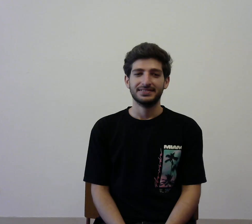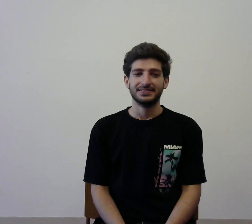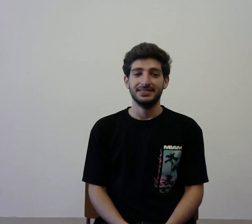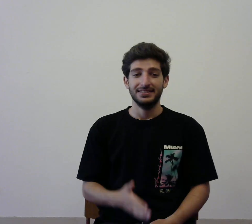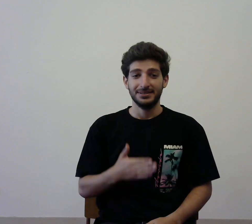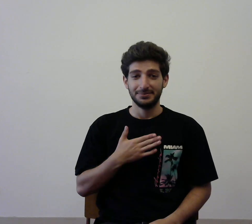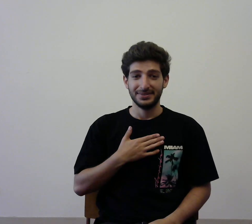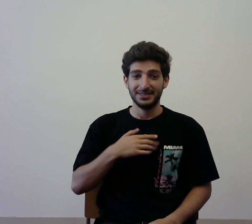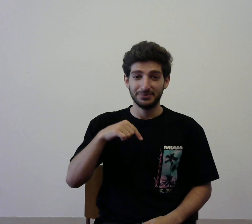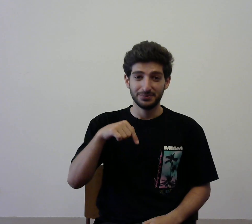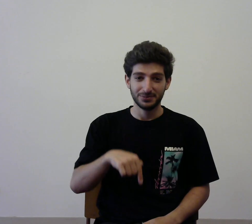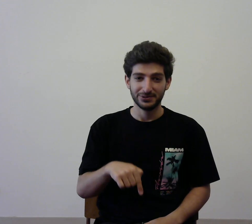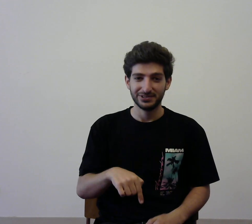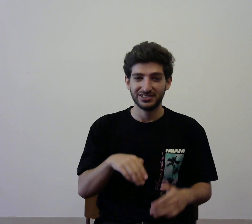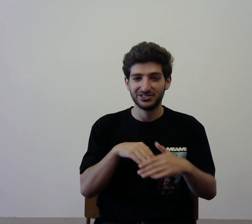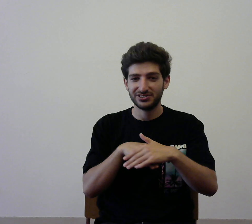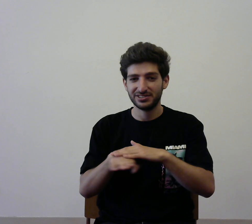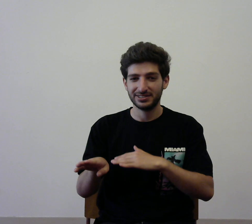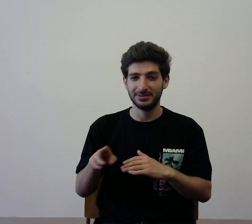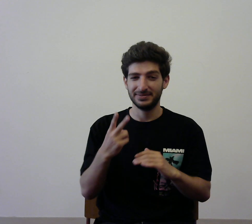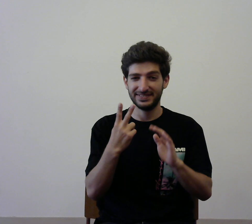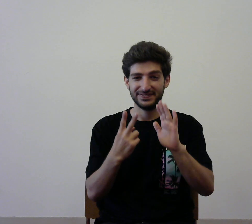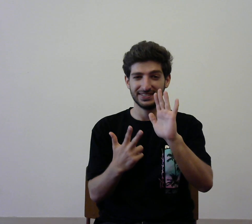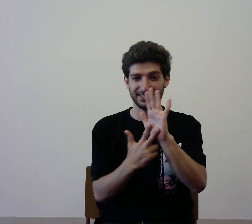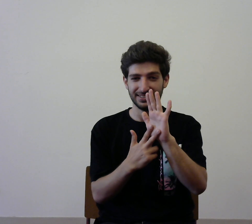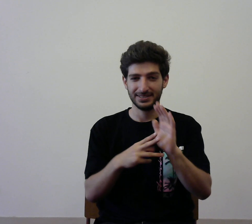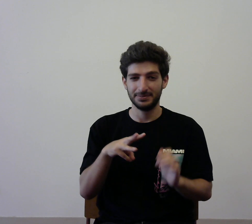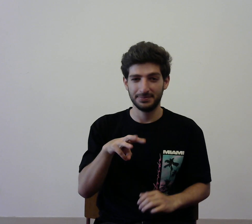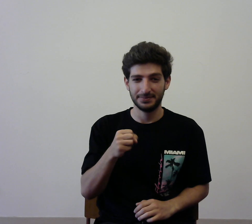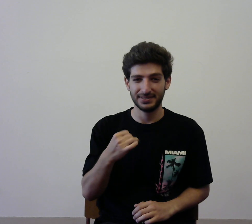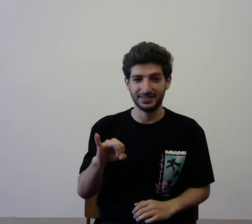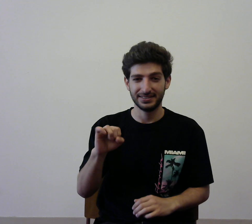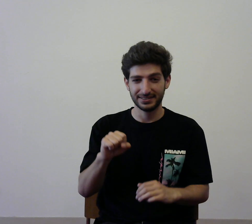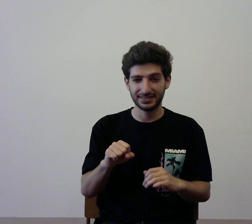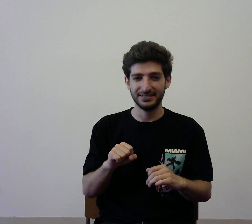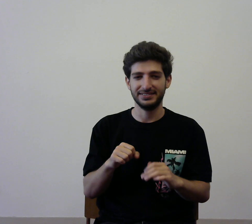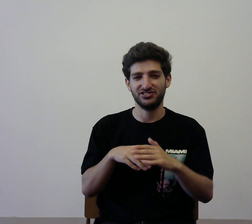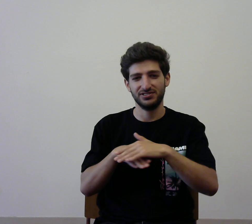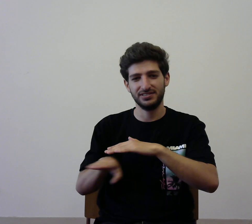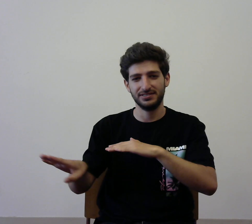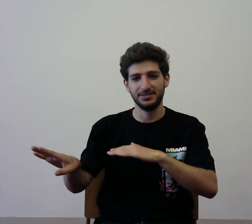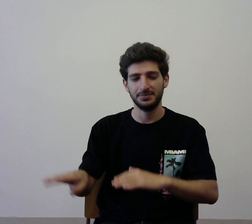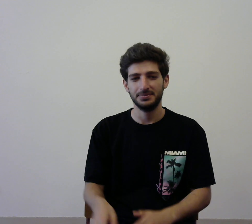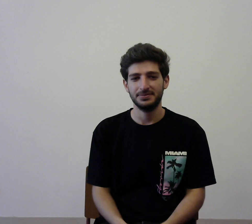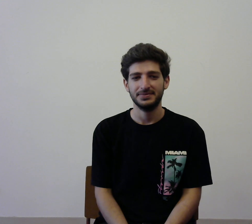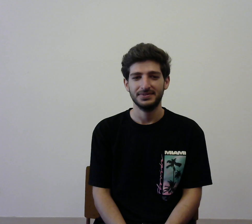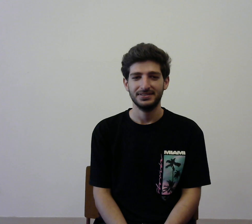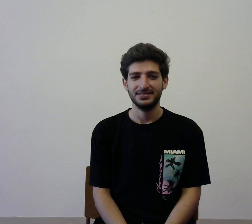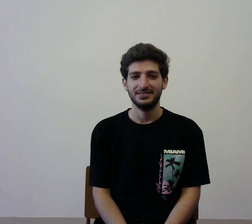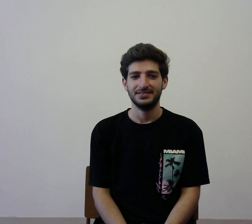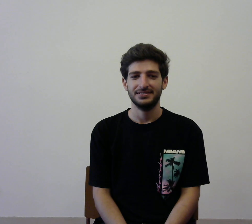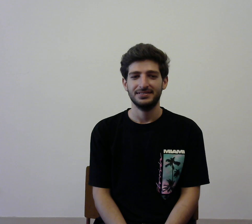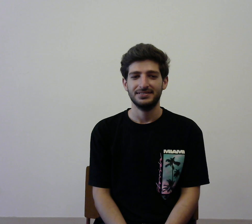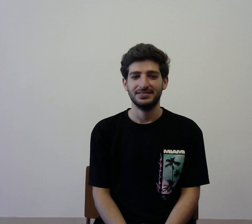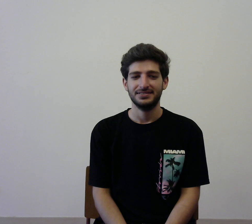Mən burdan çıxıb 28 maya gedəcəm